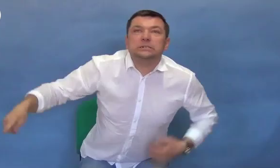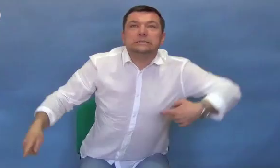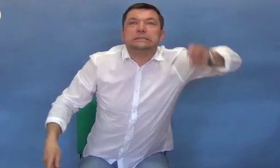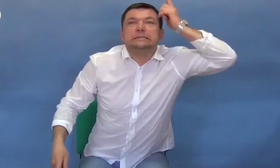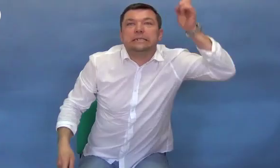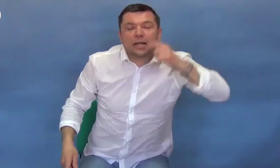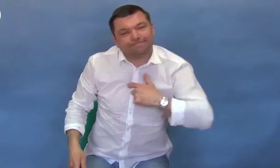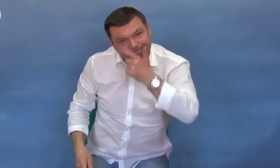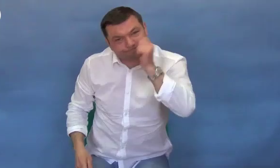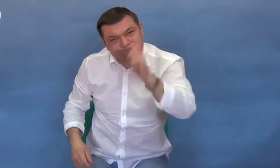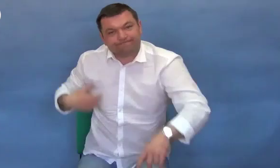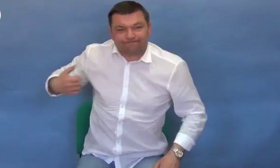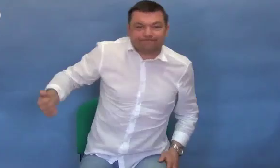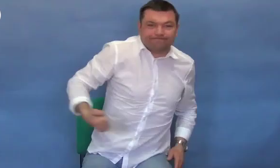Rezygnuję i odchodzę.